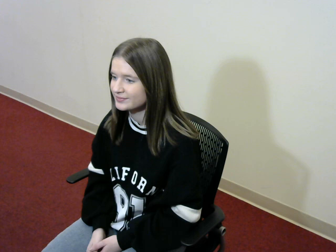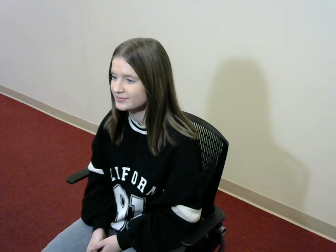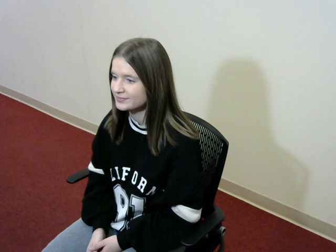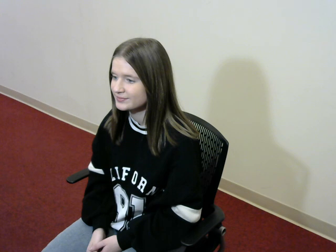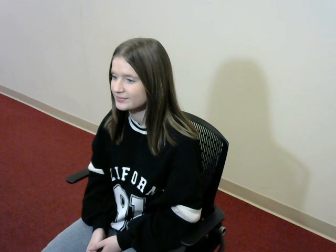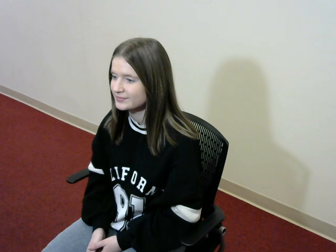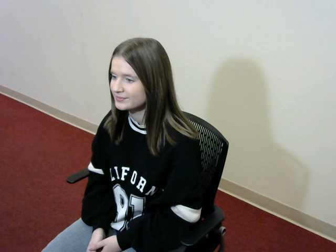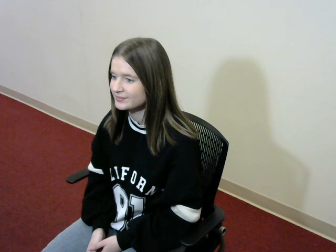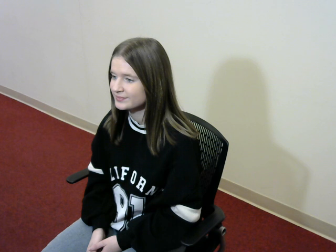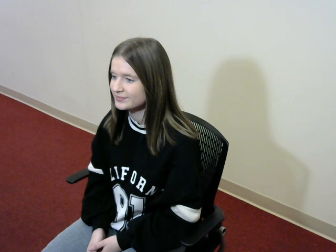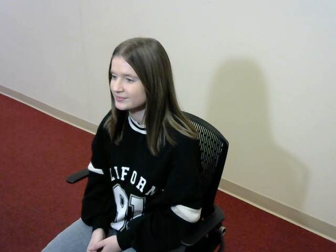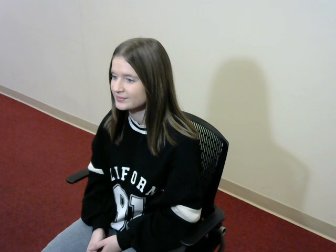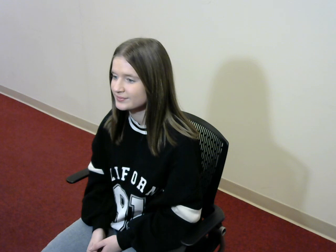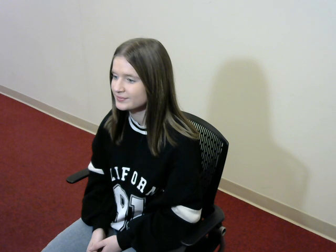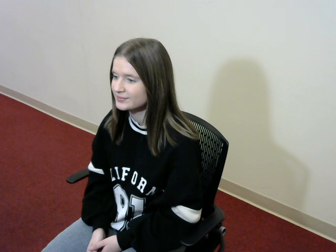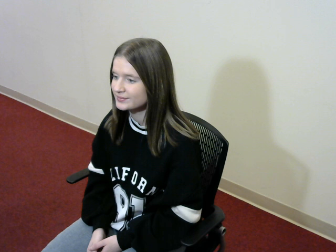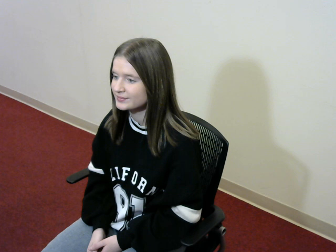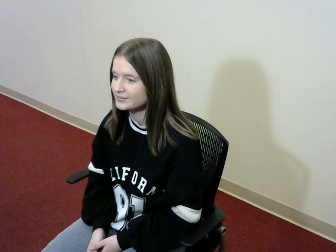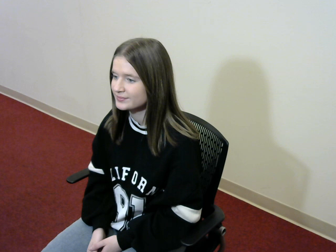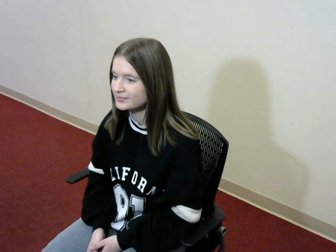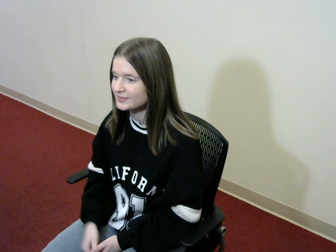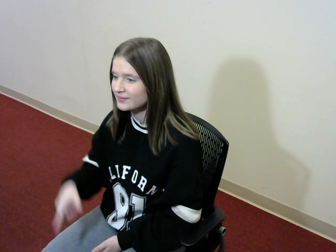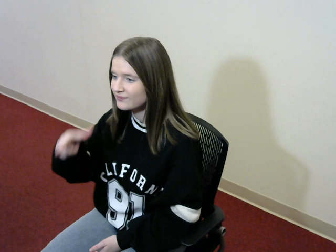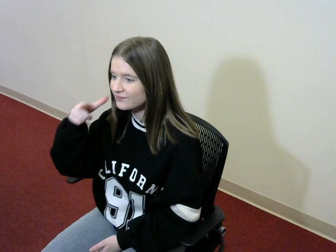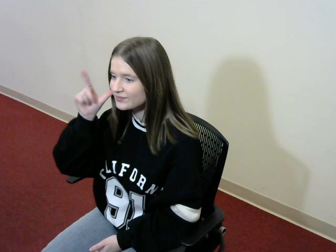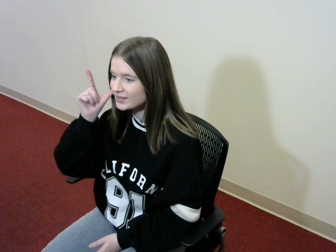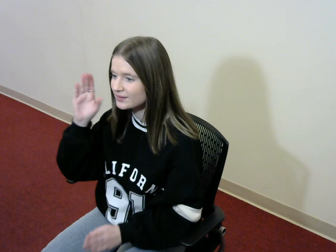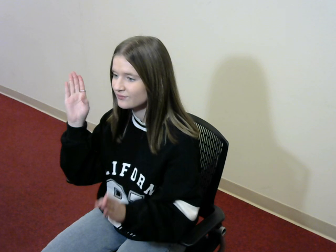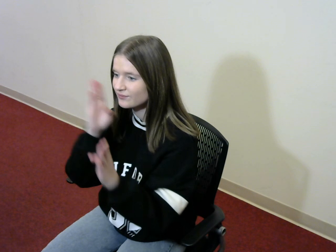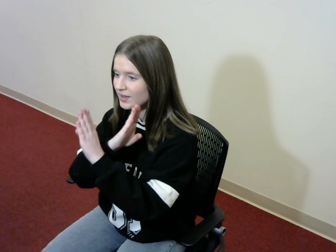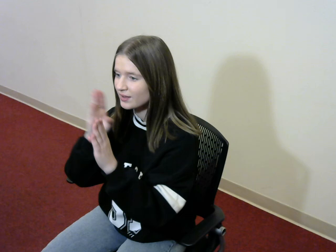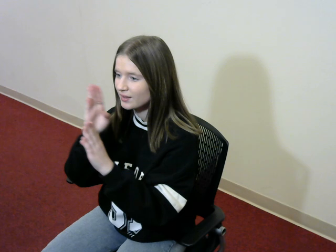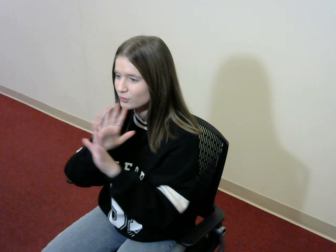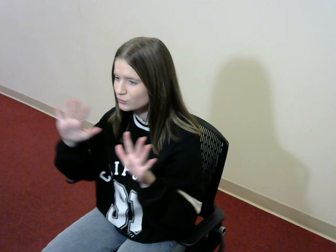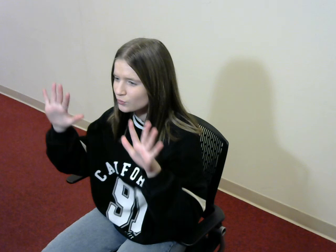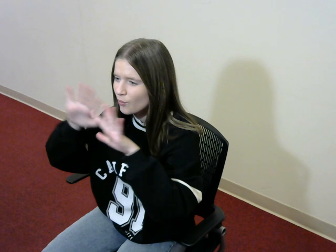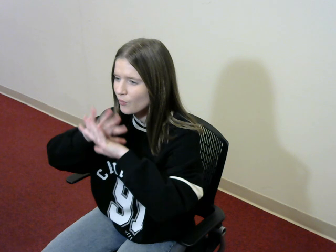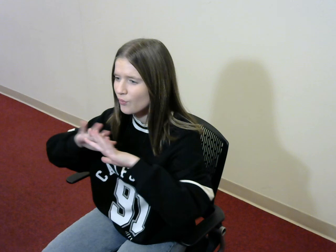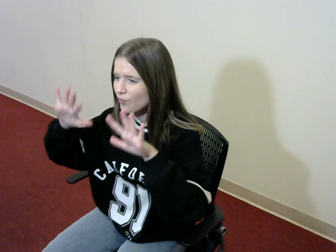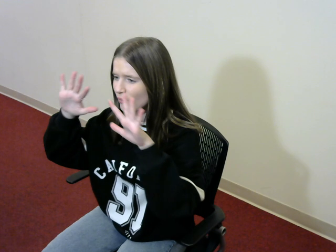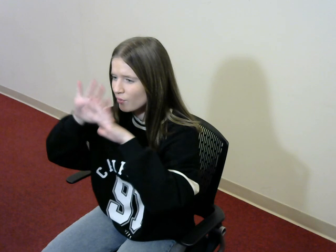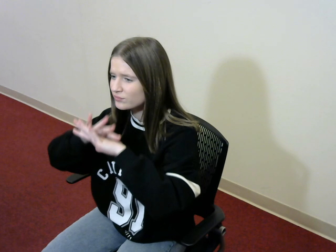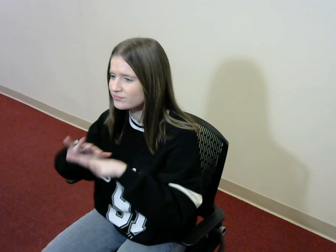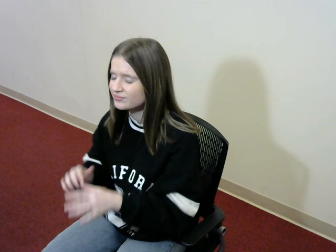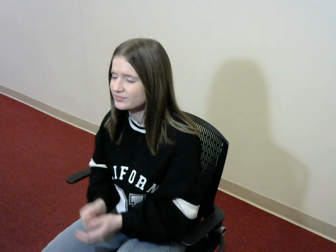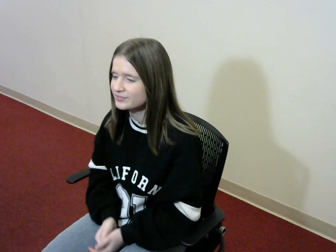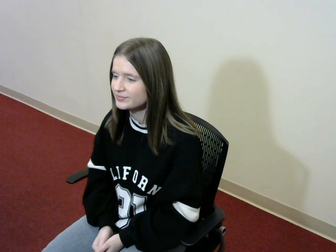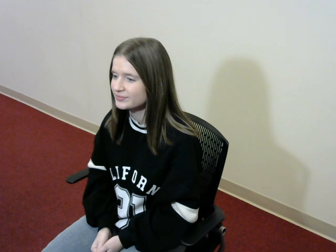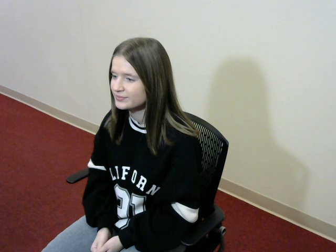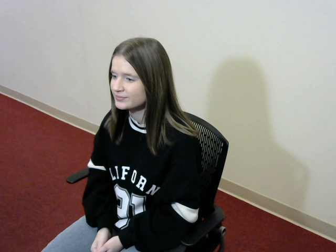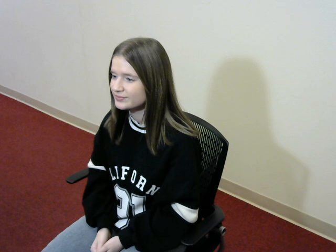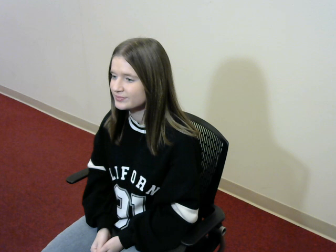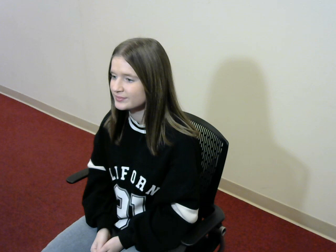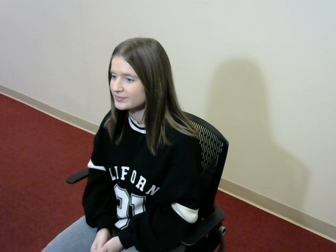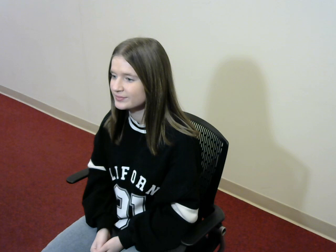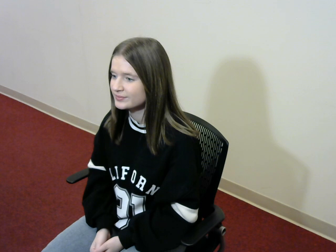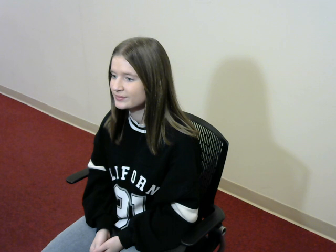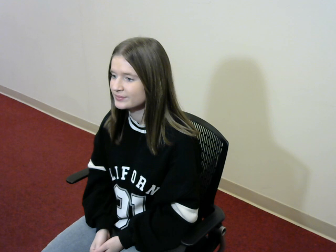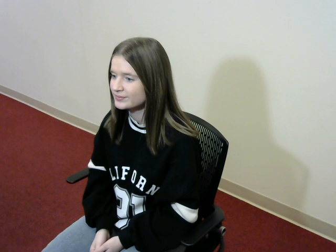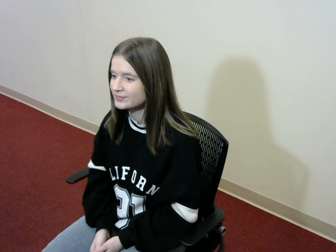Srağagün hava dumanlı idi